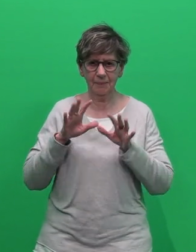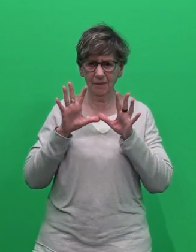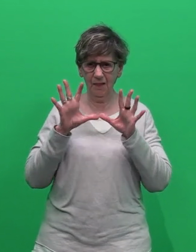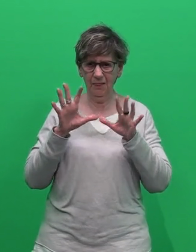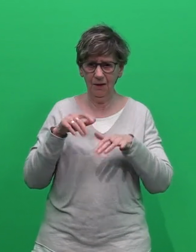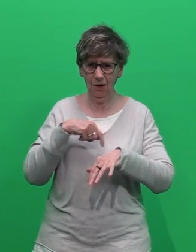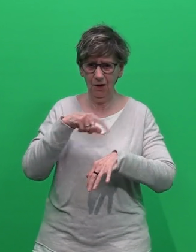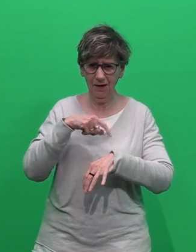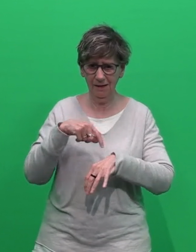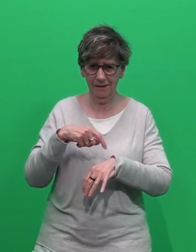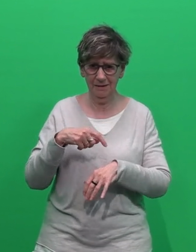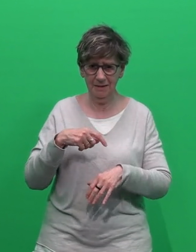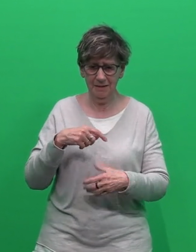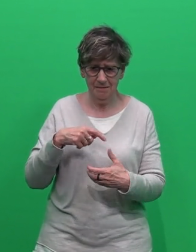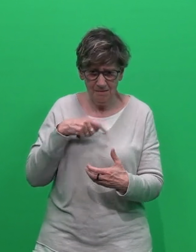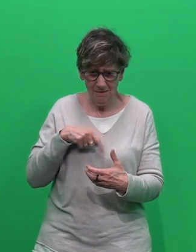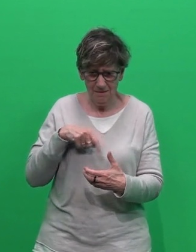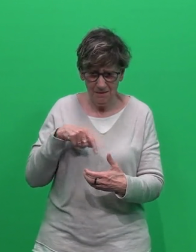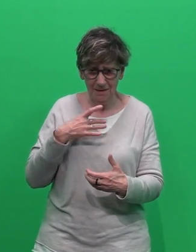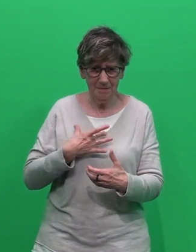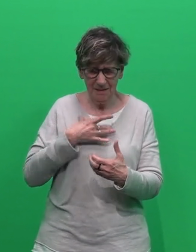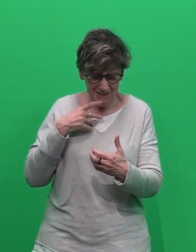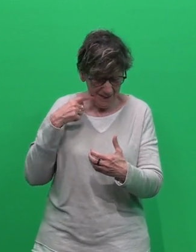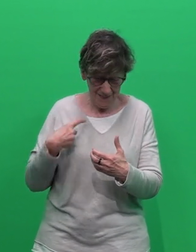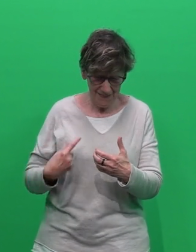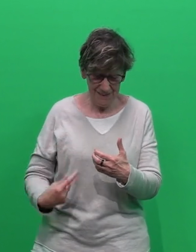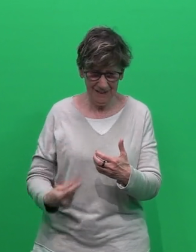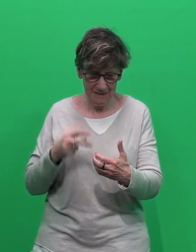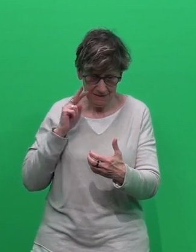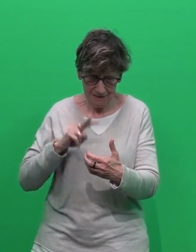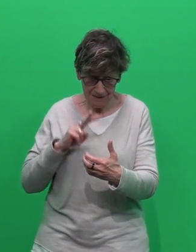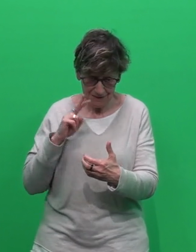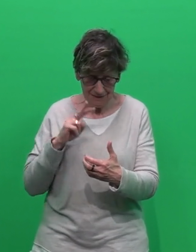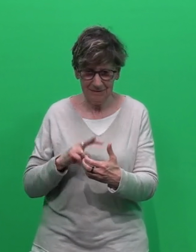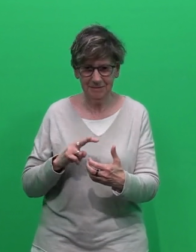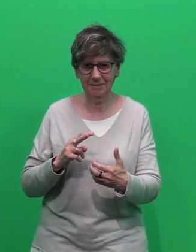Estic amb el mòbil mirant la pantalla durant deu hores, és massa, cada dia estic amb el mòbil.